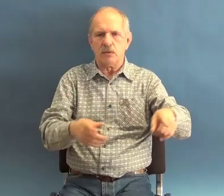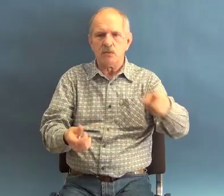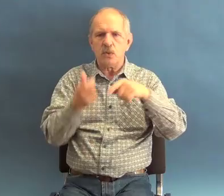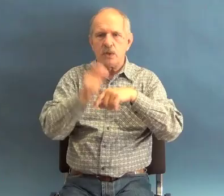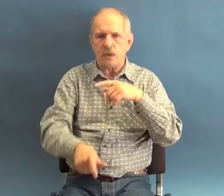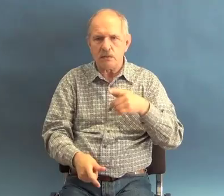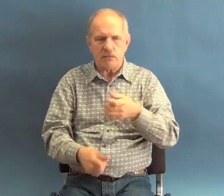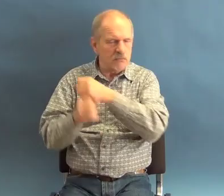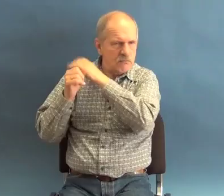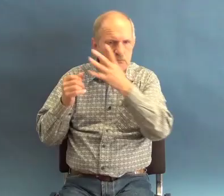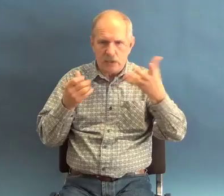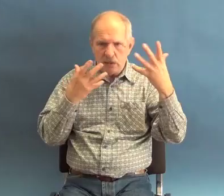Chcą rozwalić drzwi.